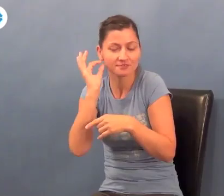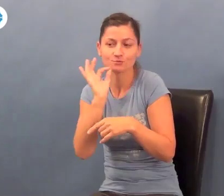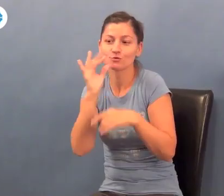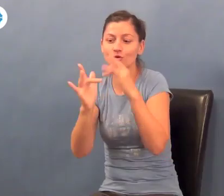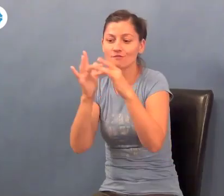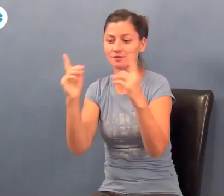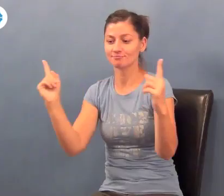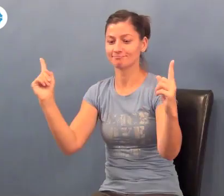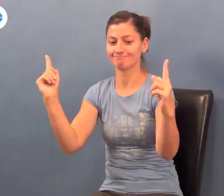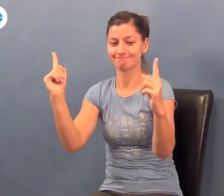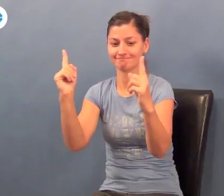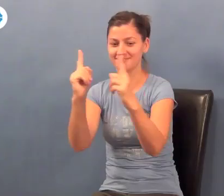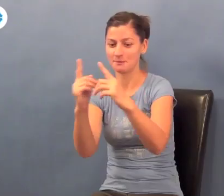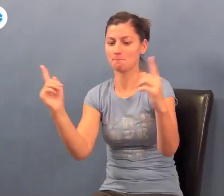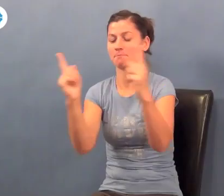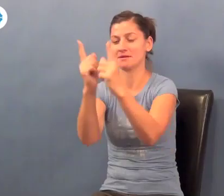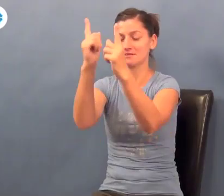Jechał wprost na nią na rowerze.